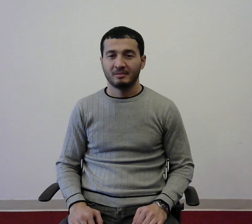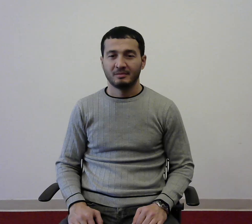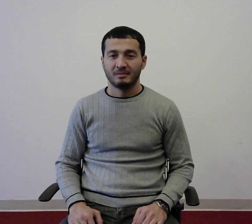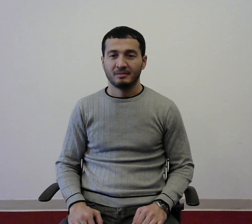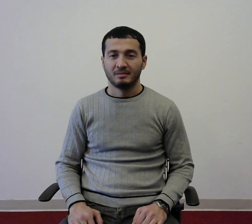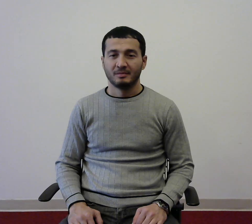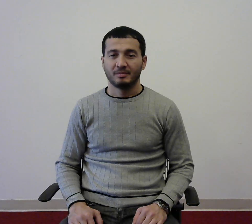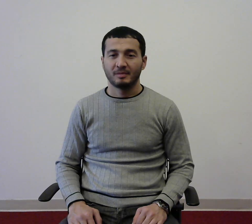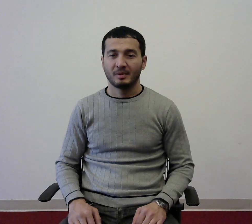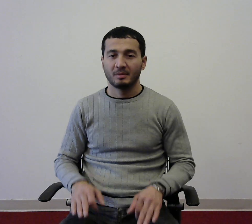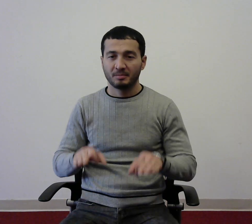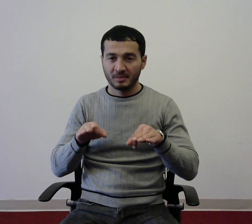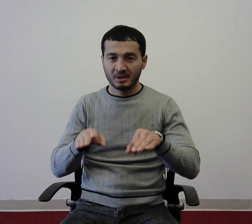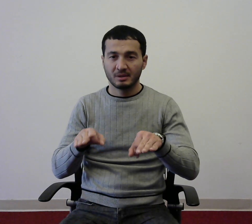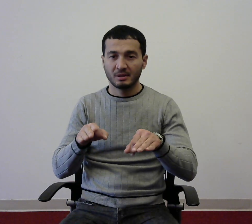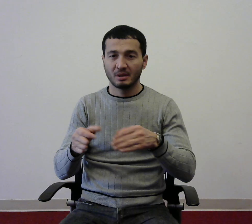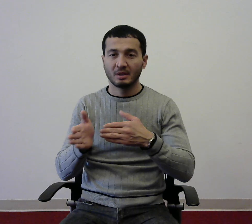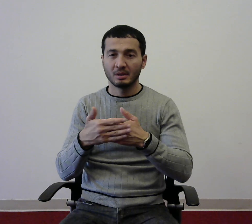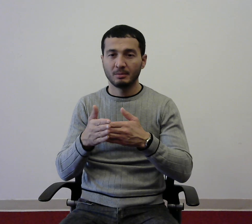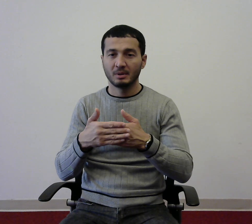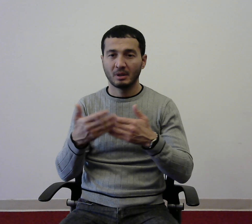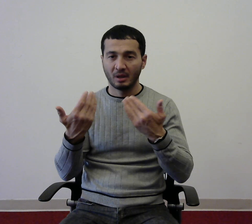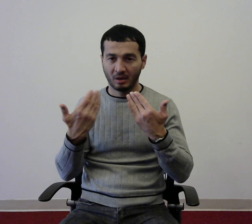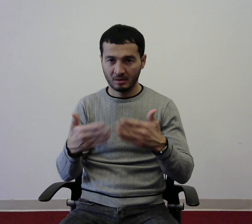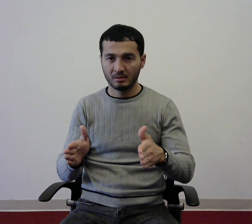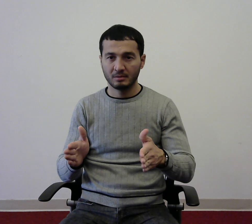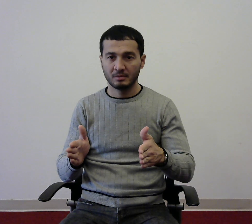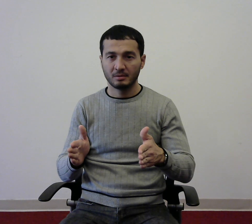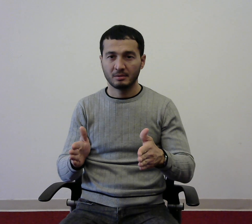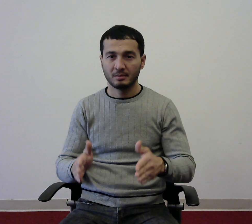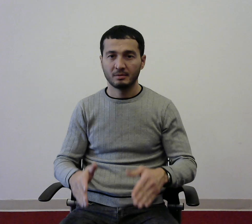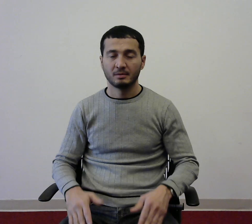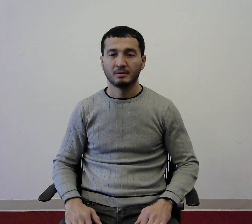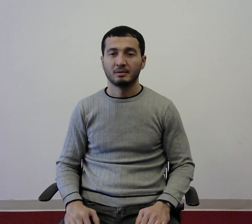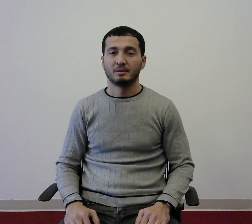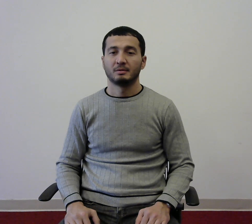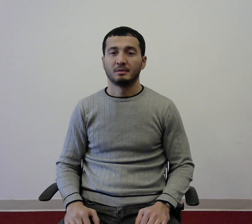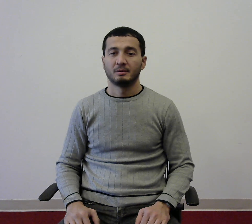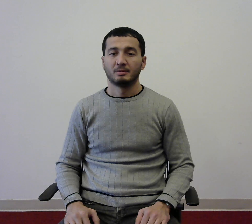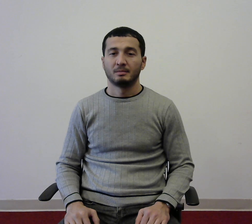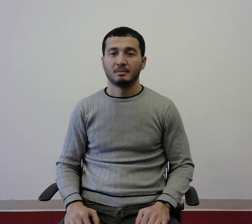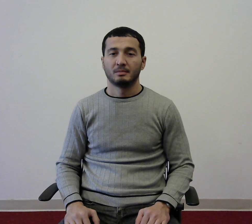Maşının qapısı açıqdır